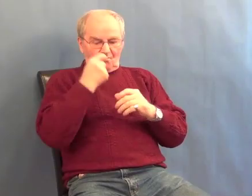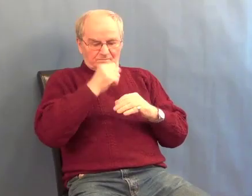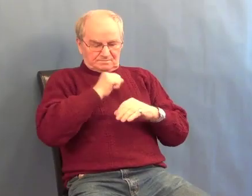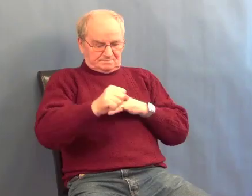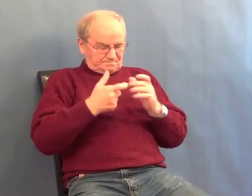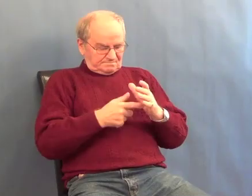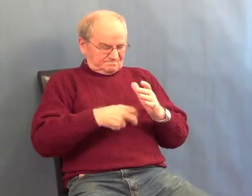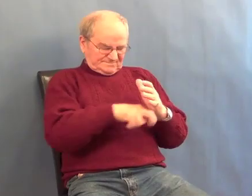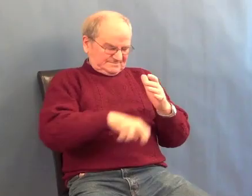Próbował się wydostać z klatki, szamotał się.